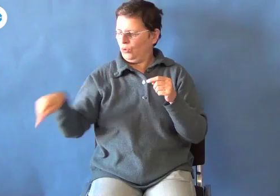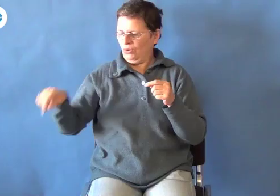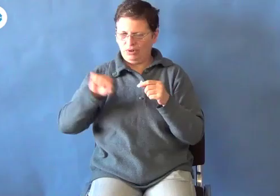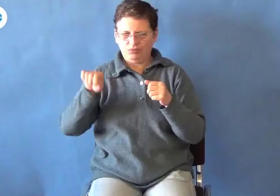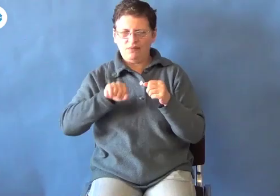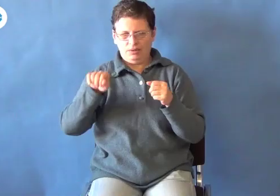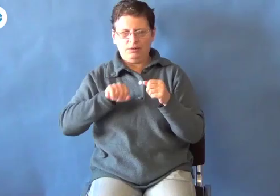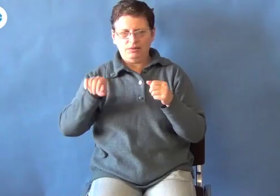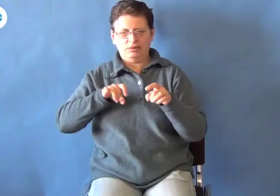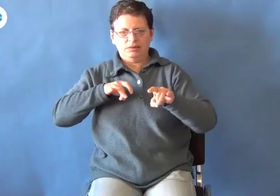To było we Wrocławiu.